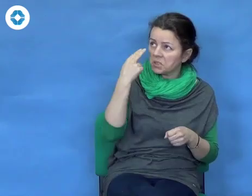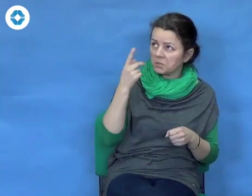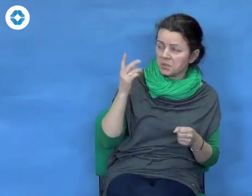Dobrze.